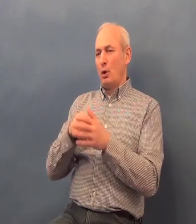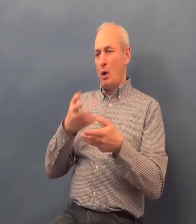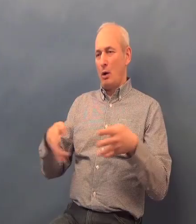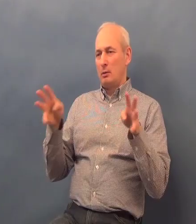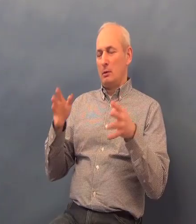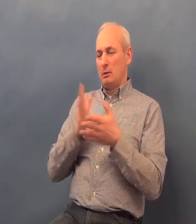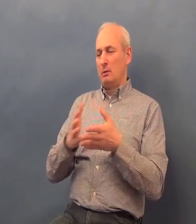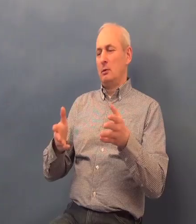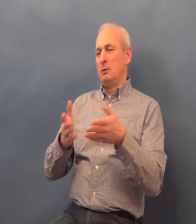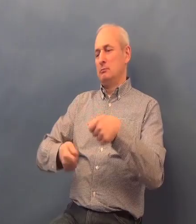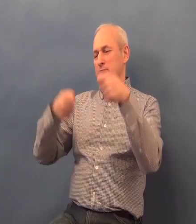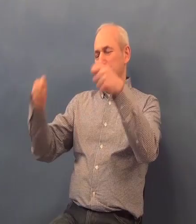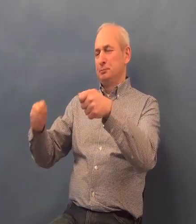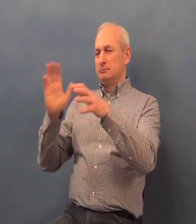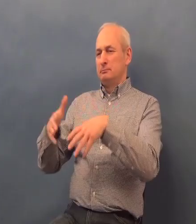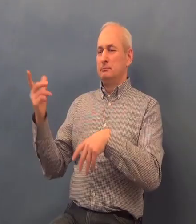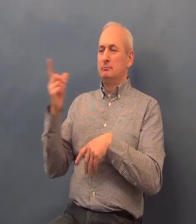Kończą, stawiają kosz na rower i odchodzą.